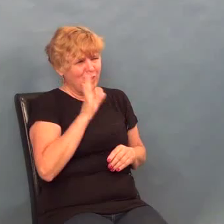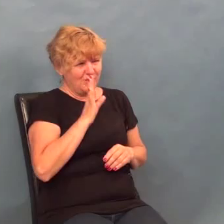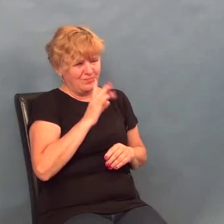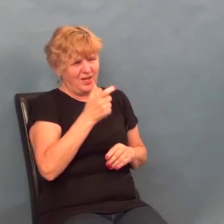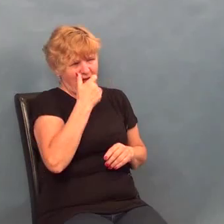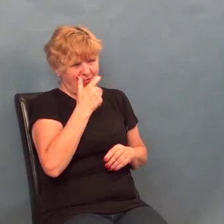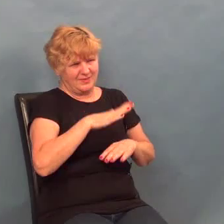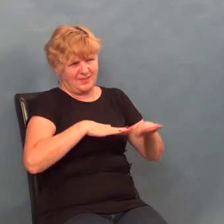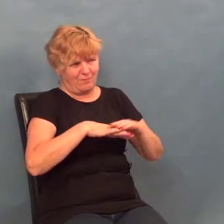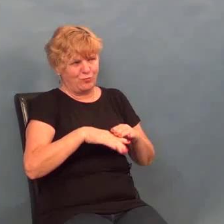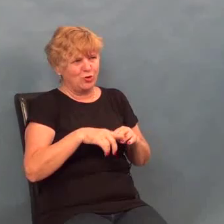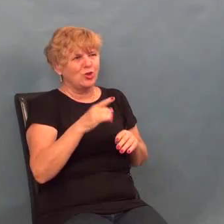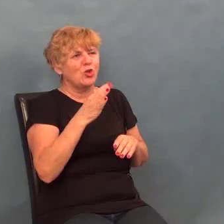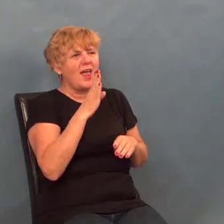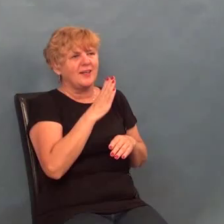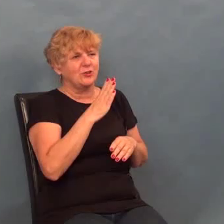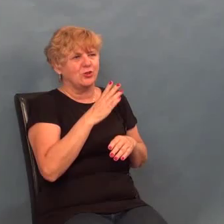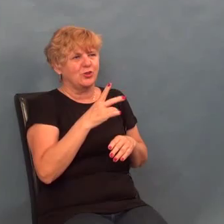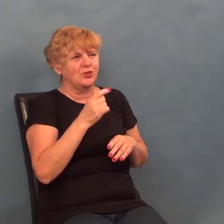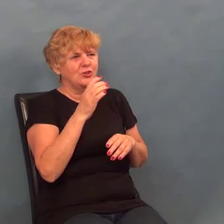Charlie Chaplin jest z zawodu szklarzem.